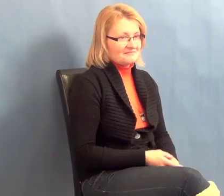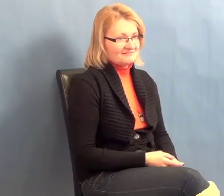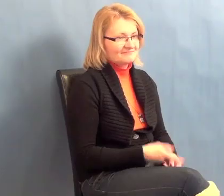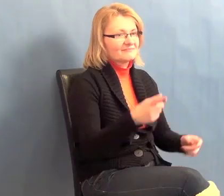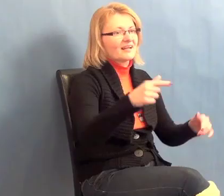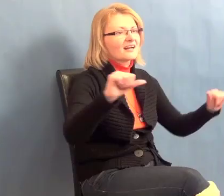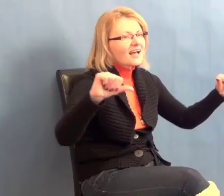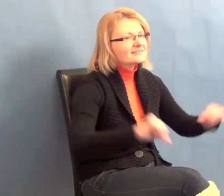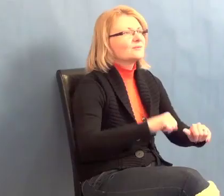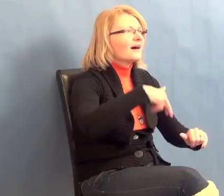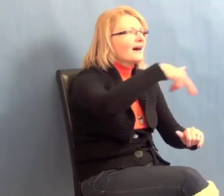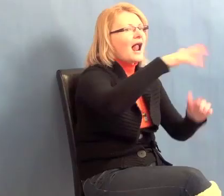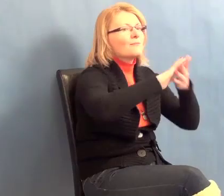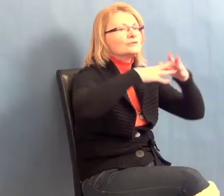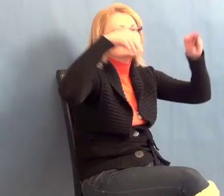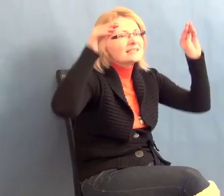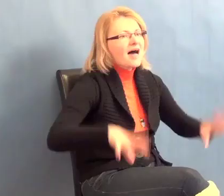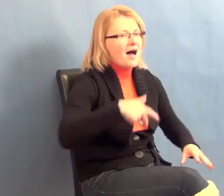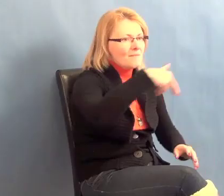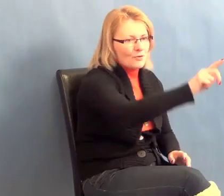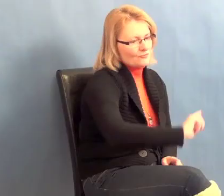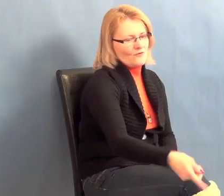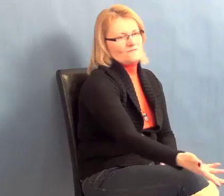Nie wolno iść do sklepu czy restauracji i tego robić.